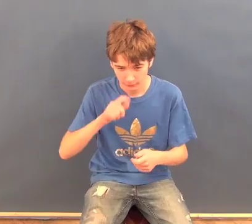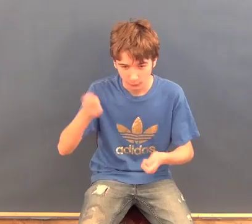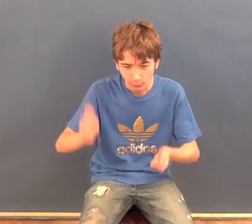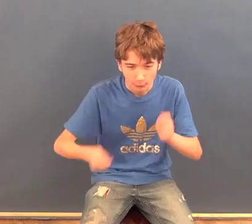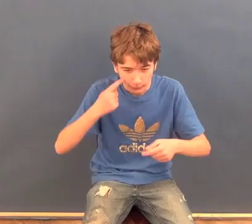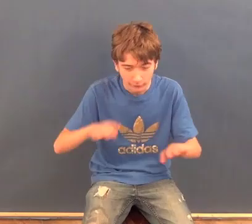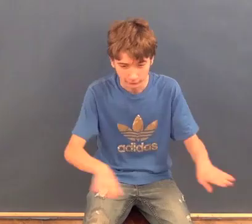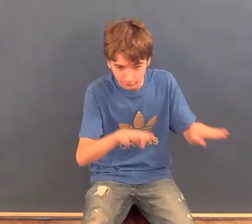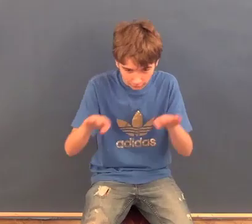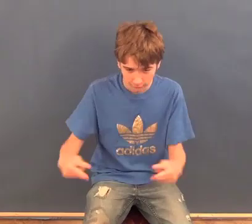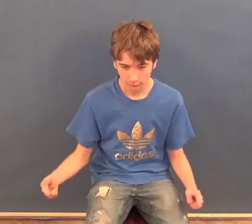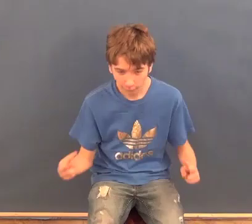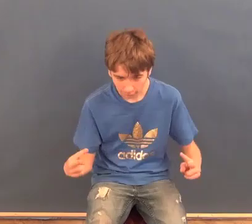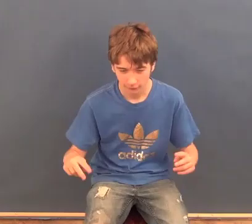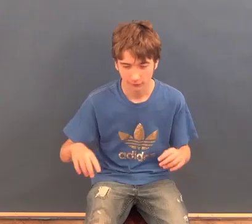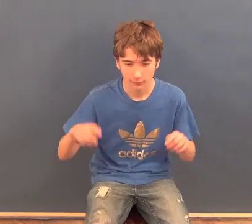Położył płasko płot i na nim gra.